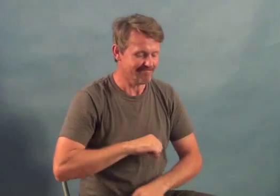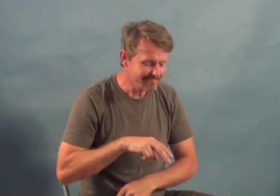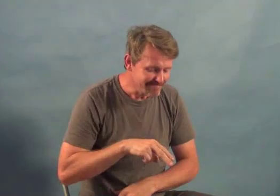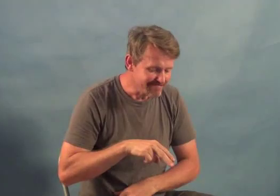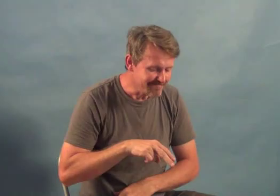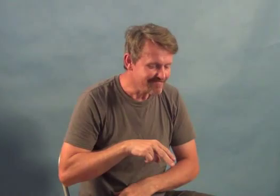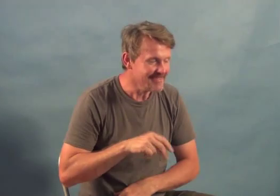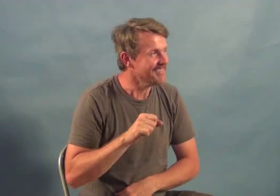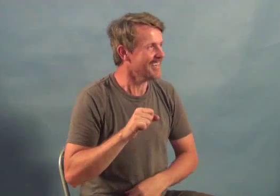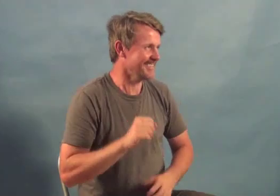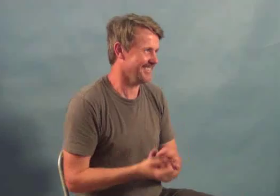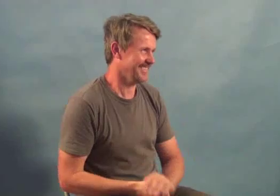Ktoś patrzył na niego z góry.